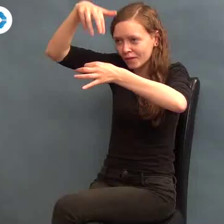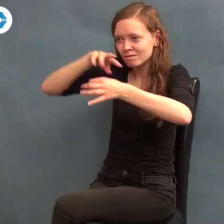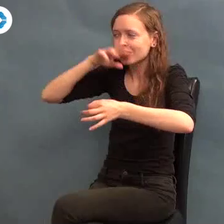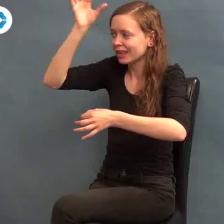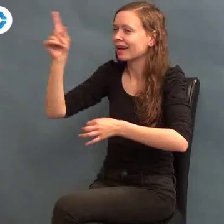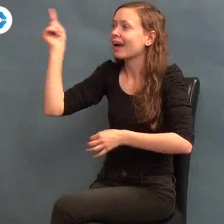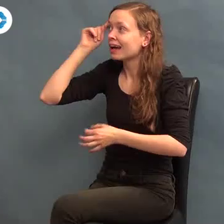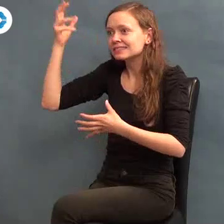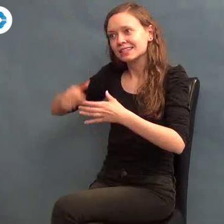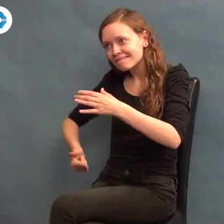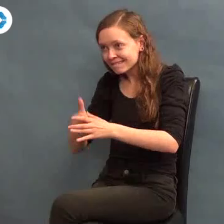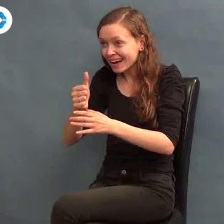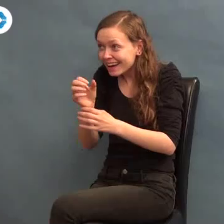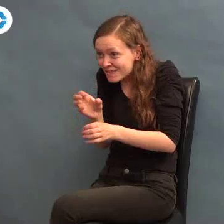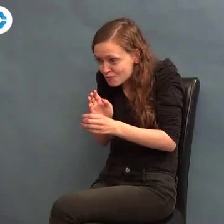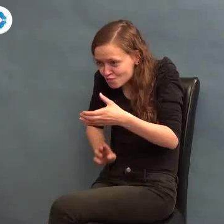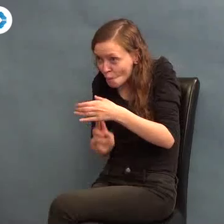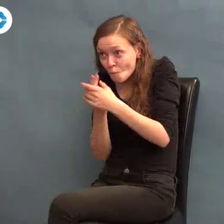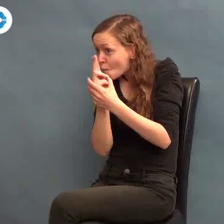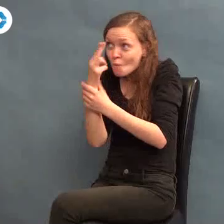Kot pomyślał, że może wspinać się we wnętrzu rynny.